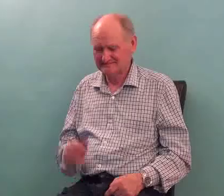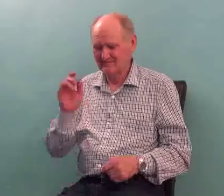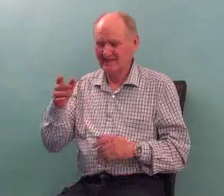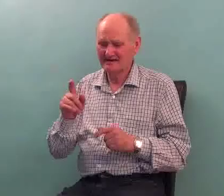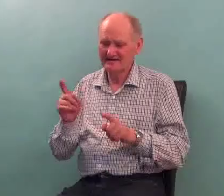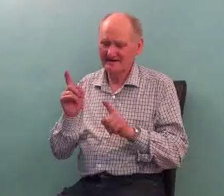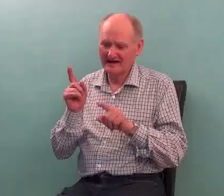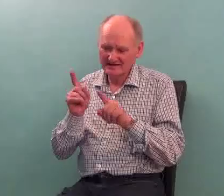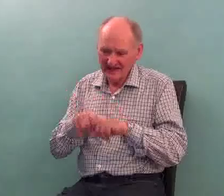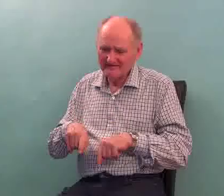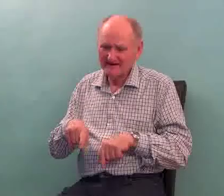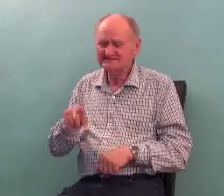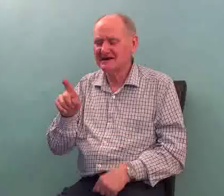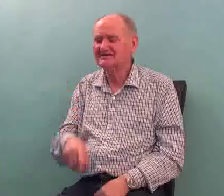Tak samo przez cały miesiąc.